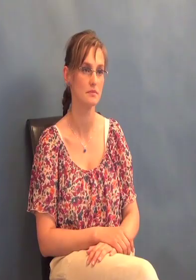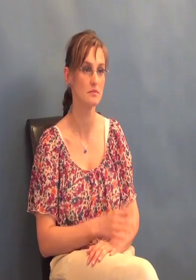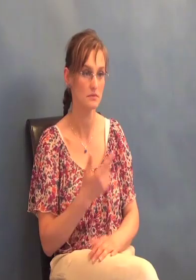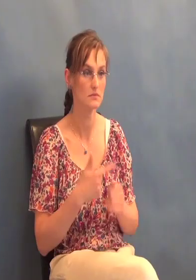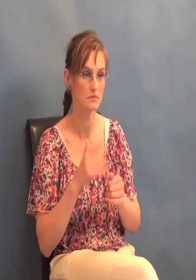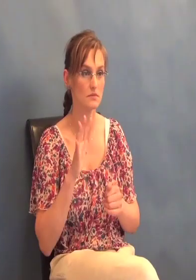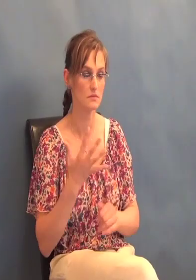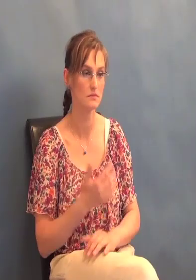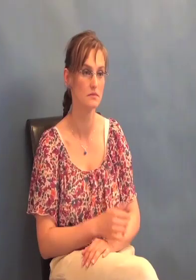Dwudziesty piąty.